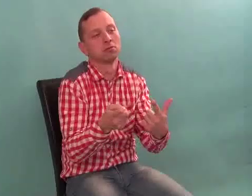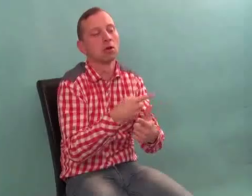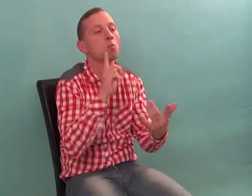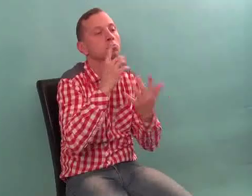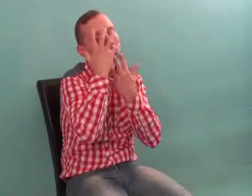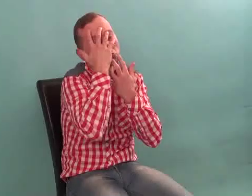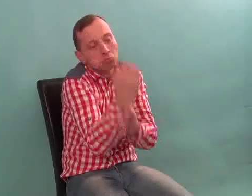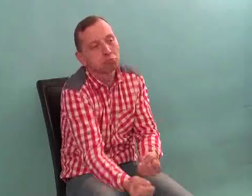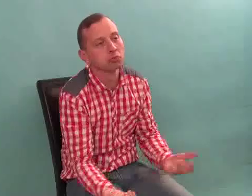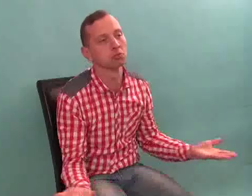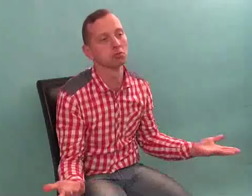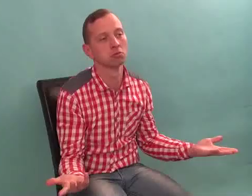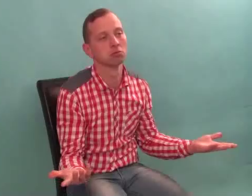Albo ktoś zemdlał.